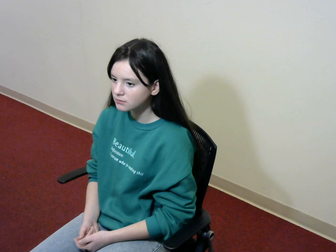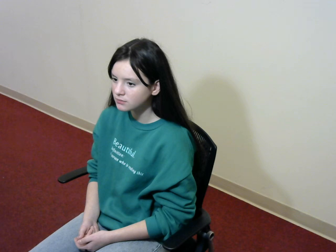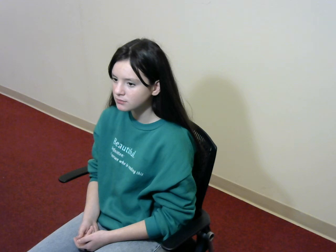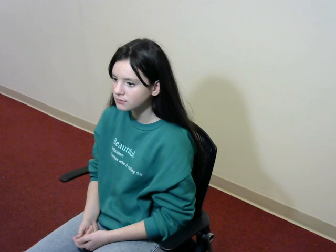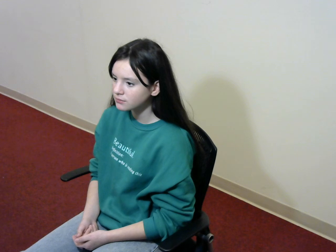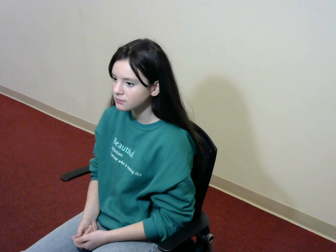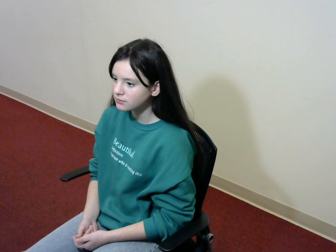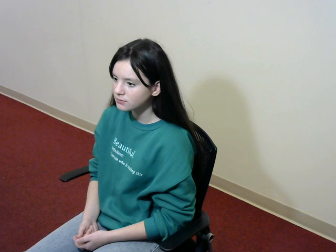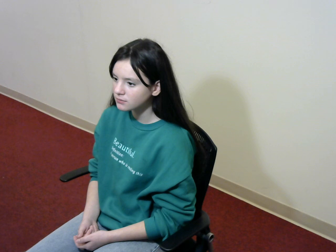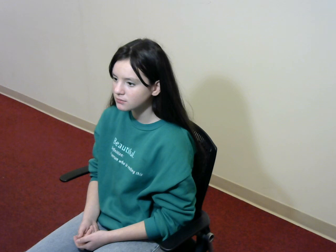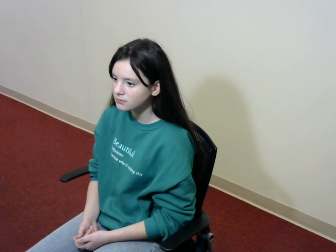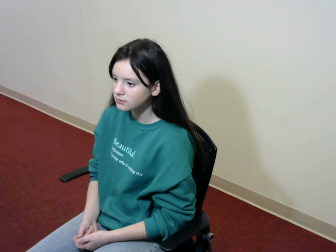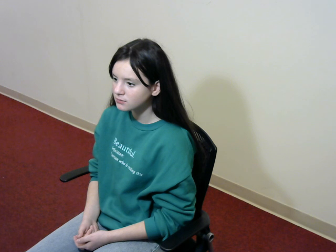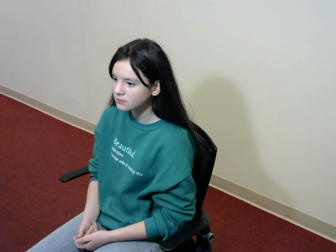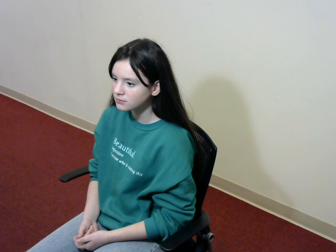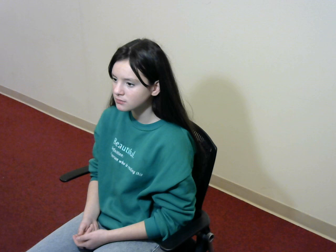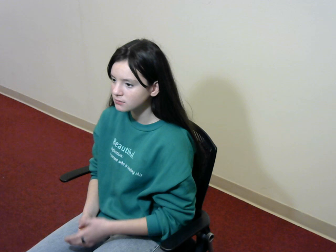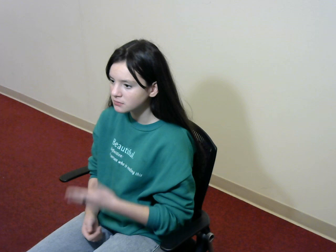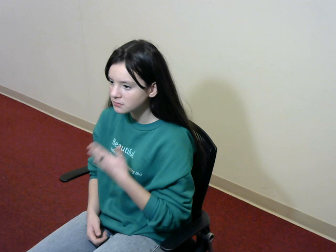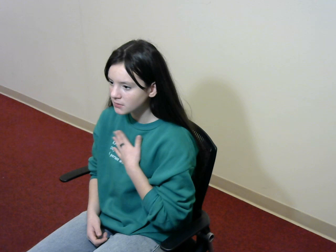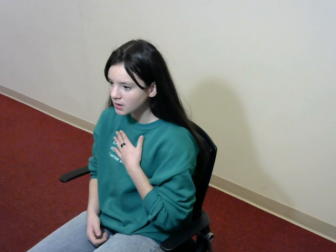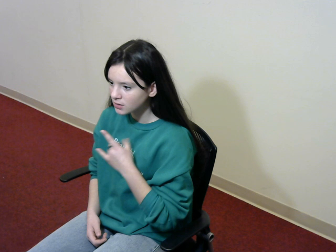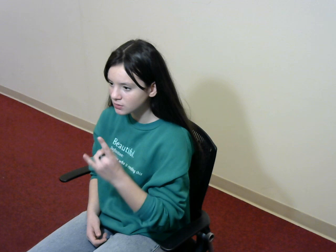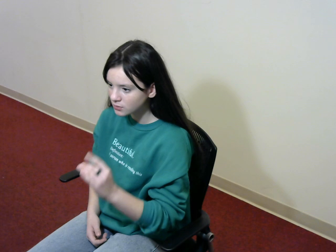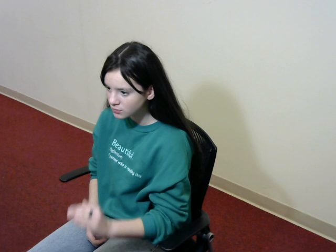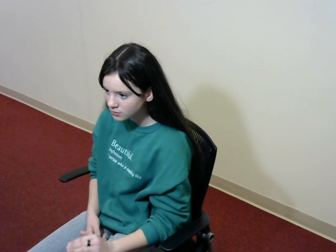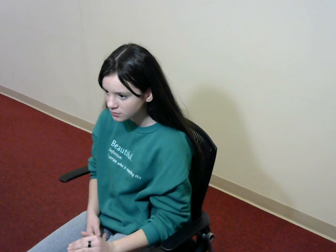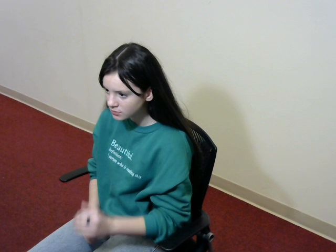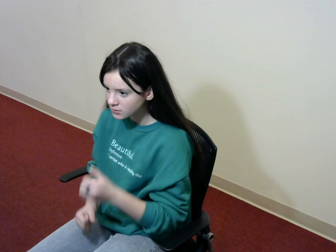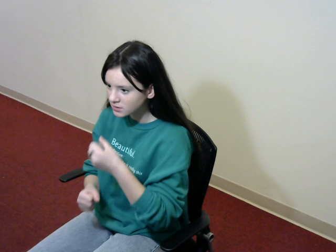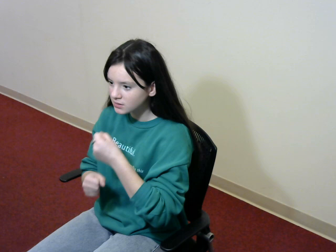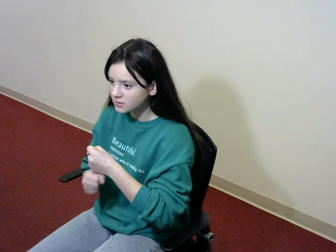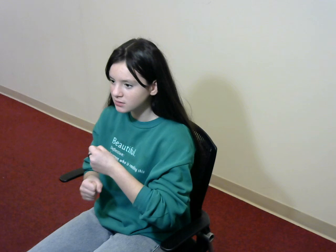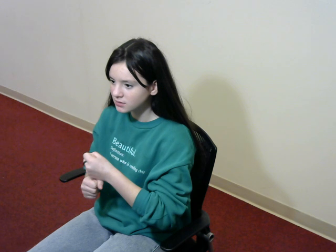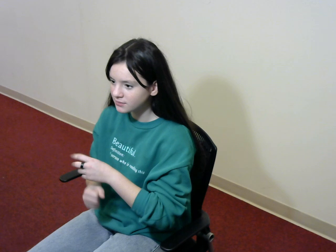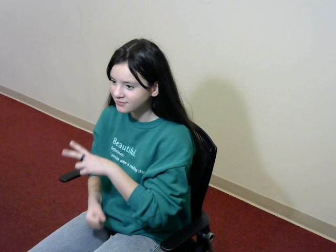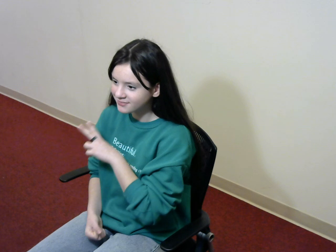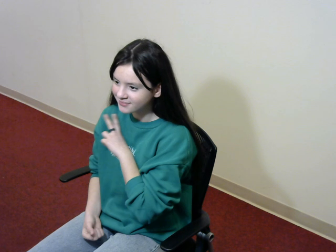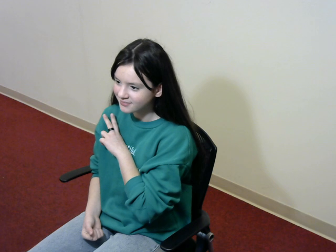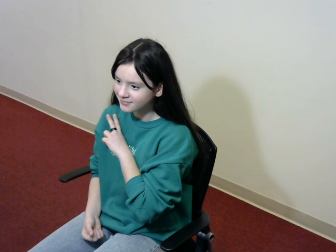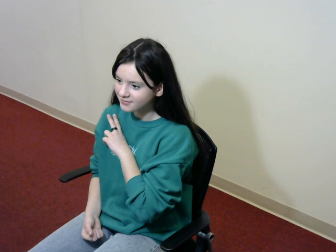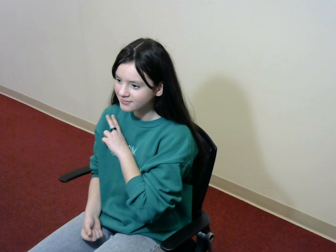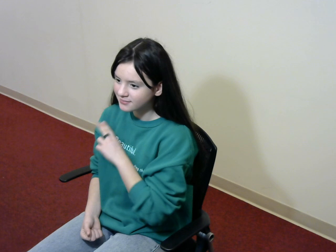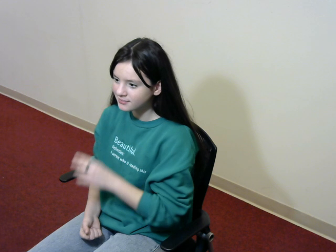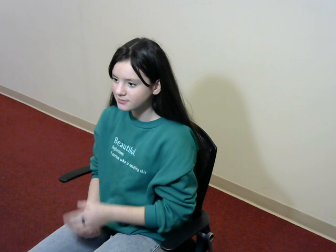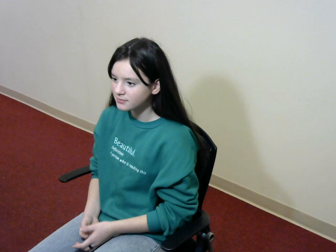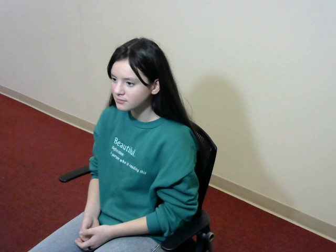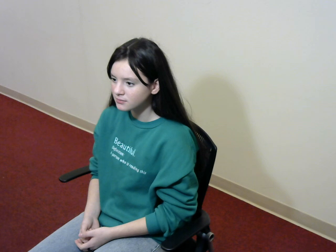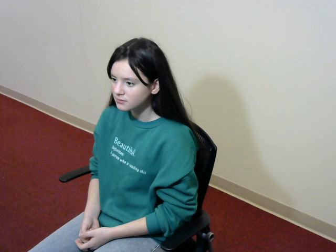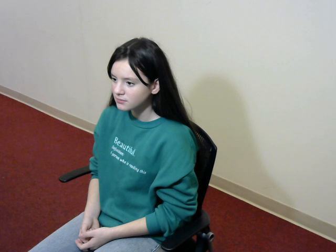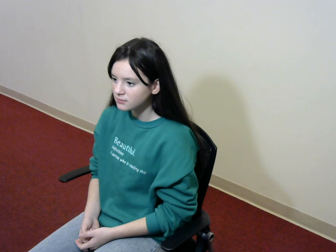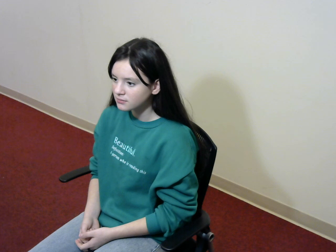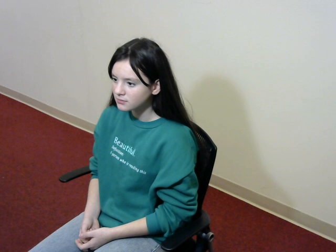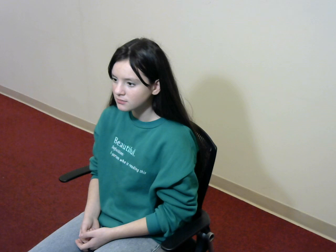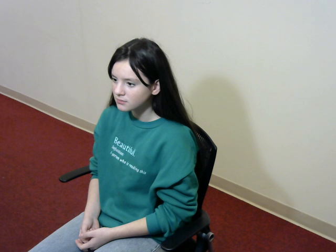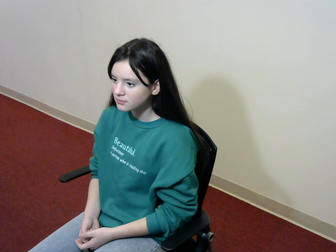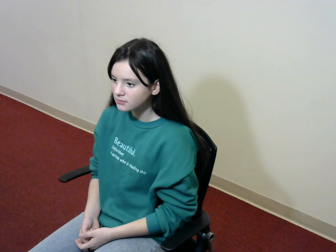Mən uşaqlarla işləməyi sevirəm